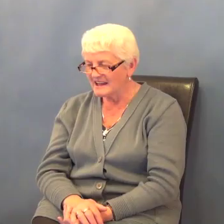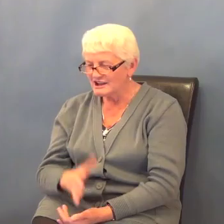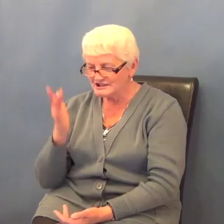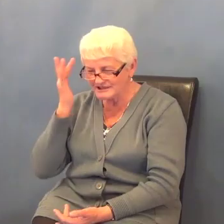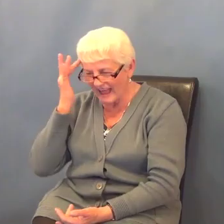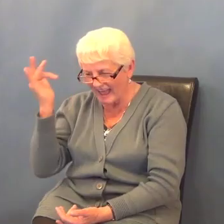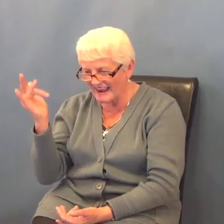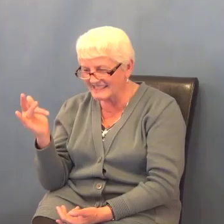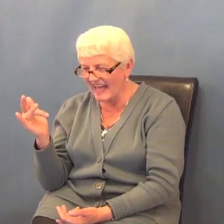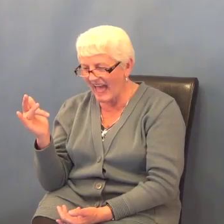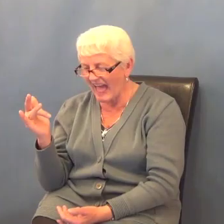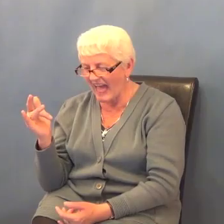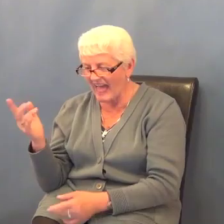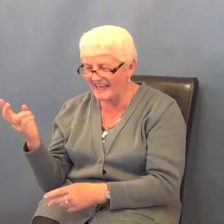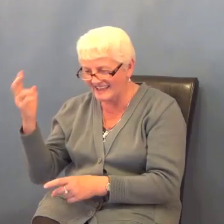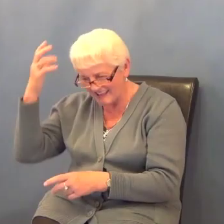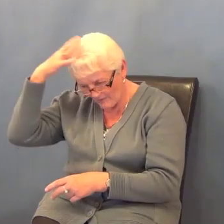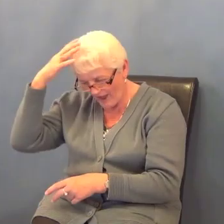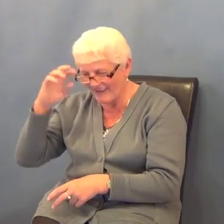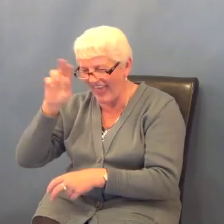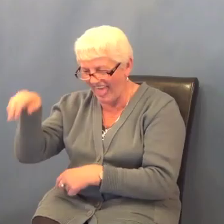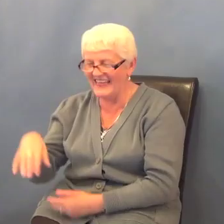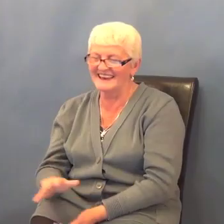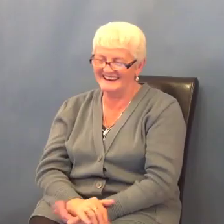Chłopiec wszedł na głowę jelenia.